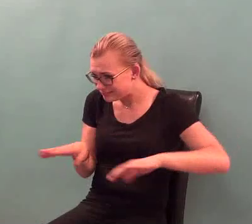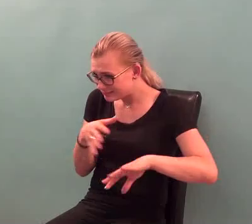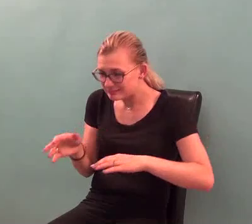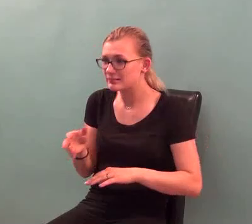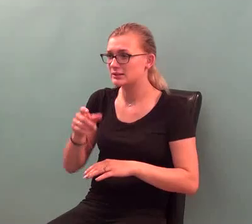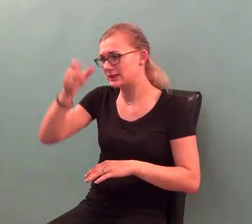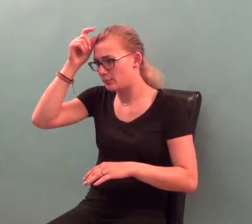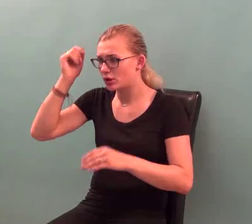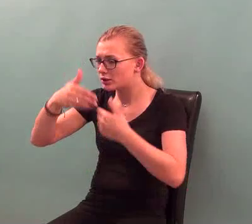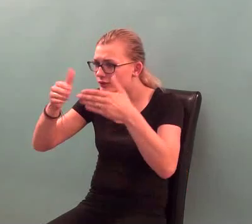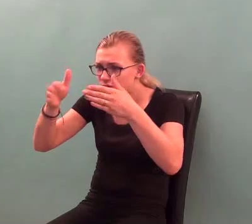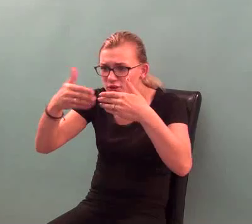Straż pożarna otwiera wszystkie drzwi.